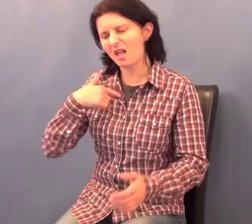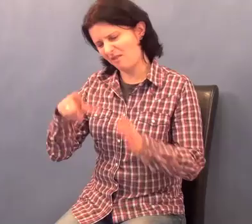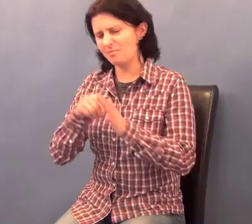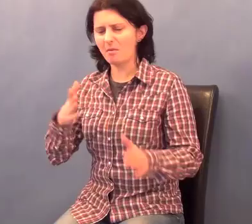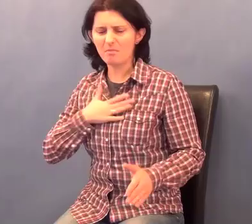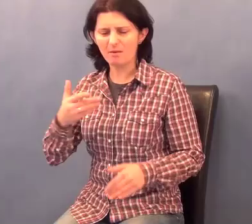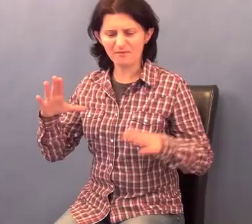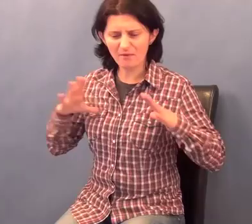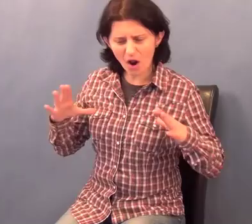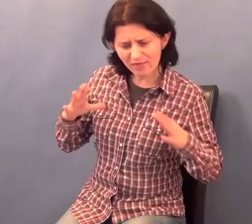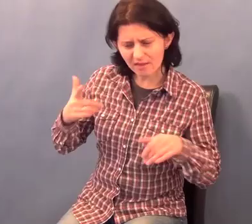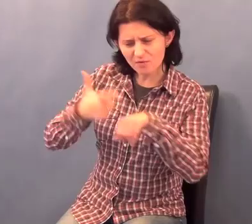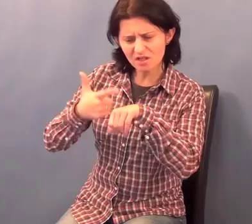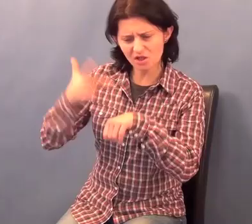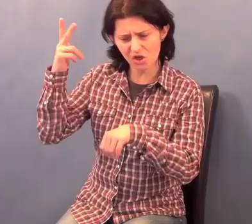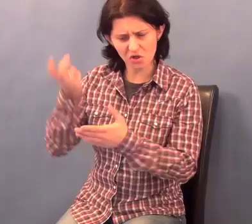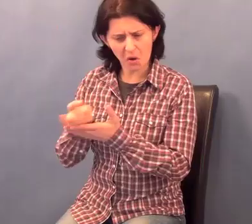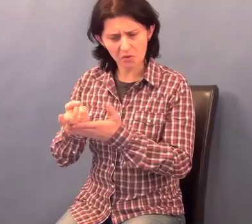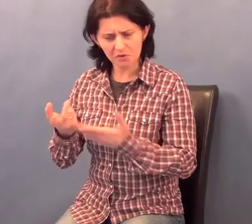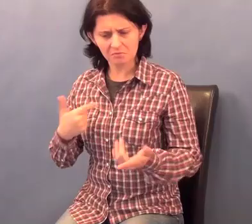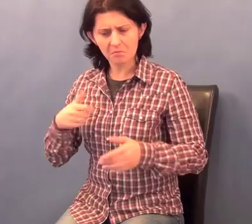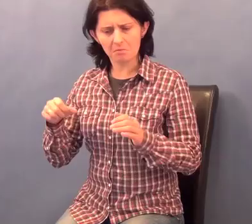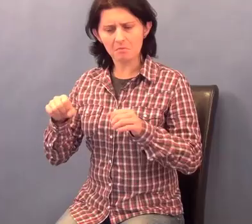Mam wolne w tym dniu i wybieram dwudziesty trzeci lutego.